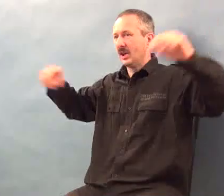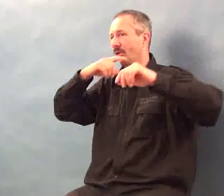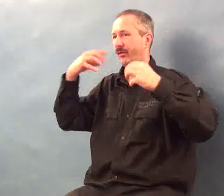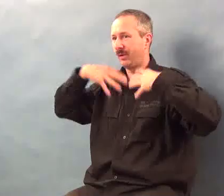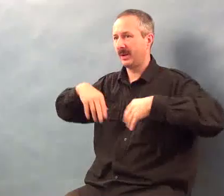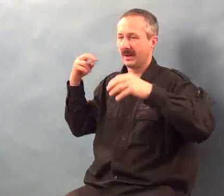Jest tam jedno czerwone ubranie.